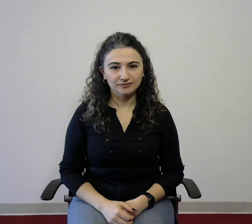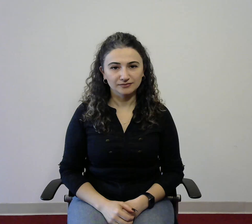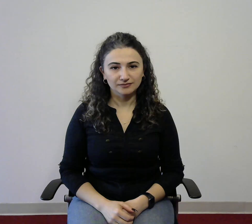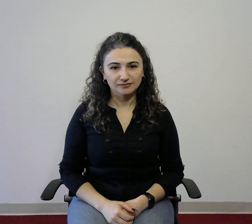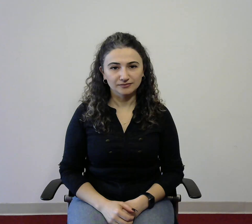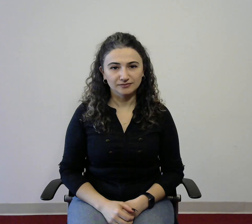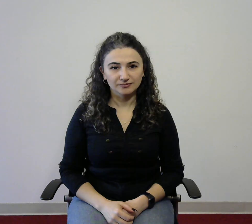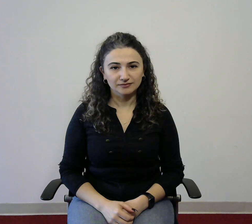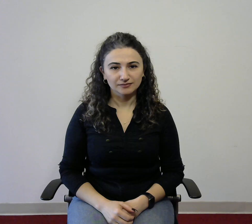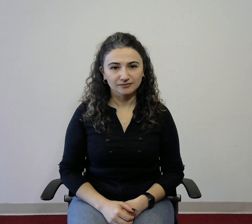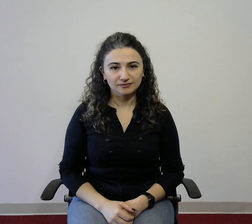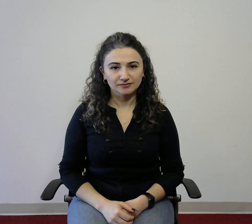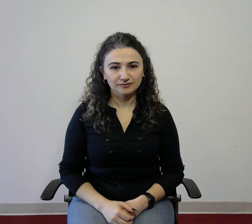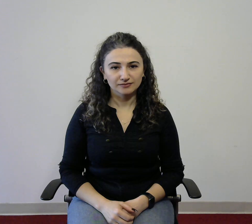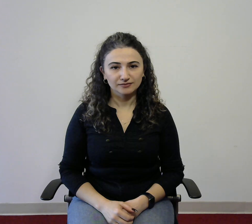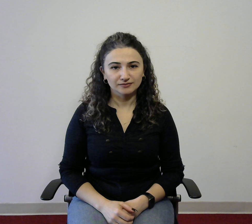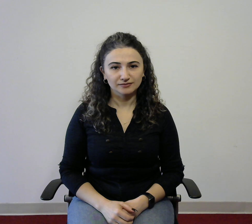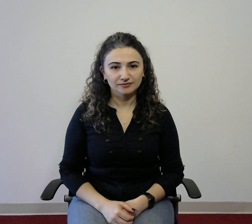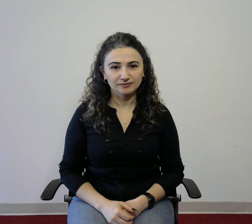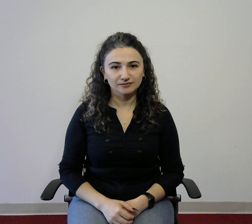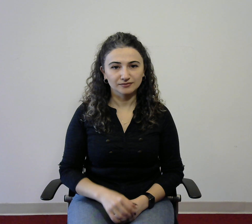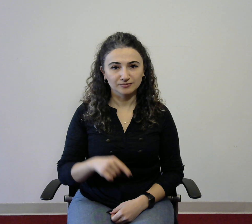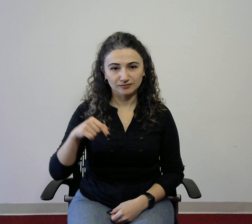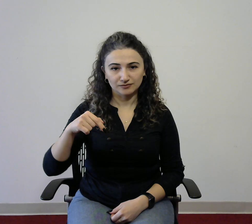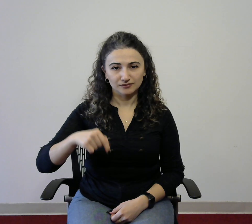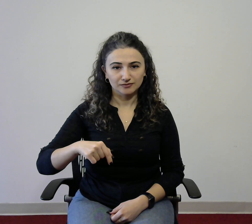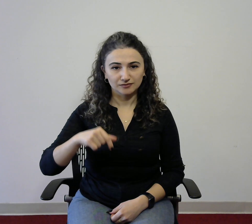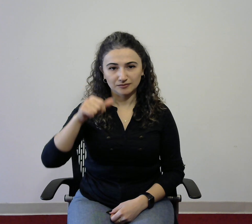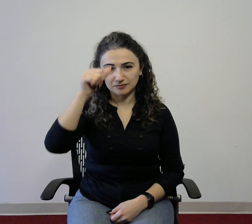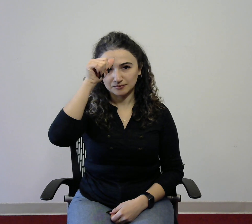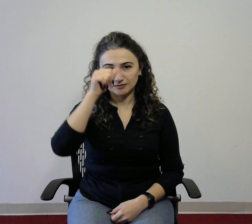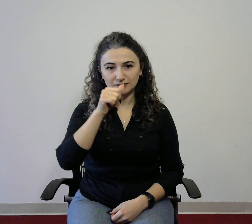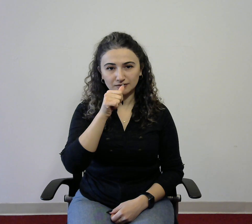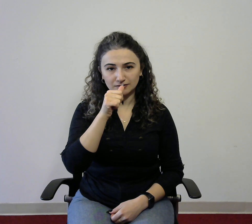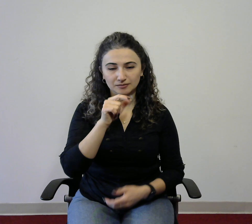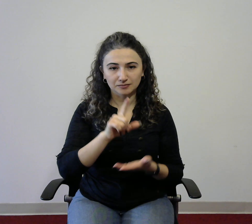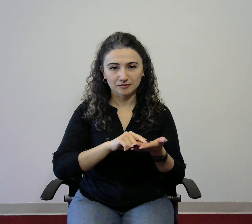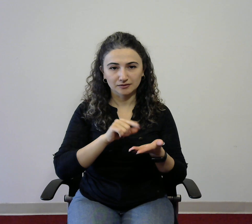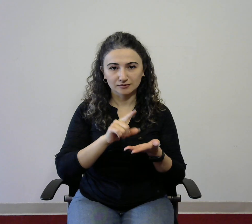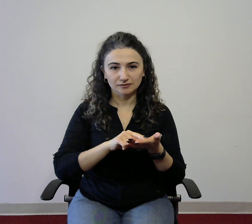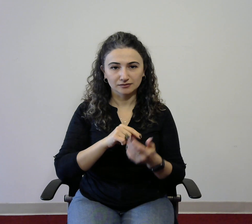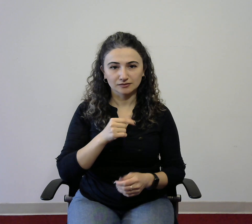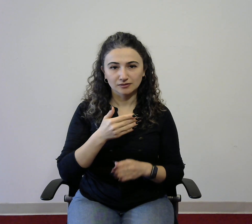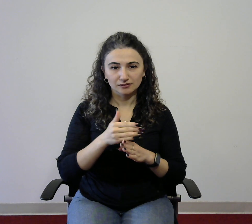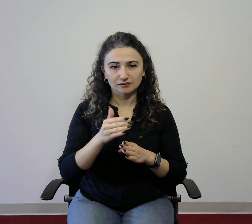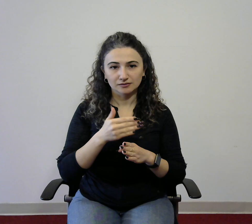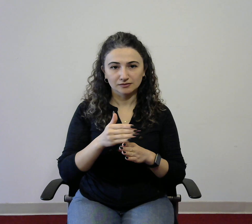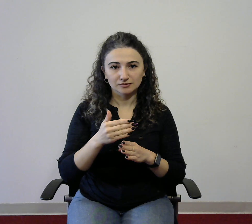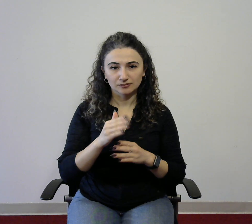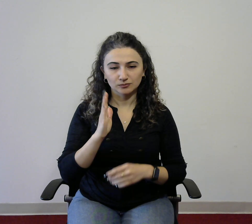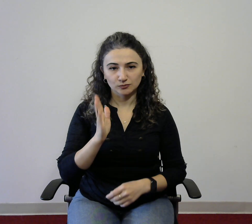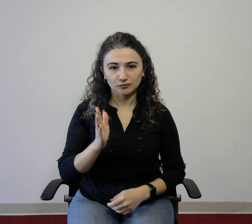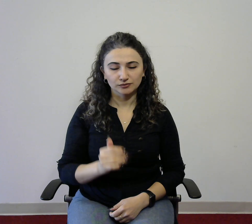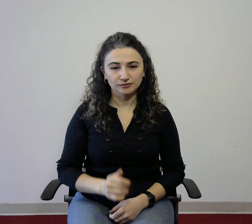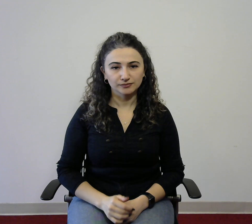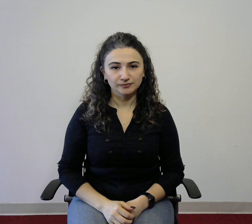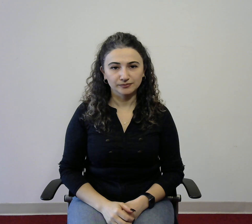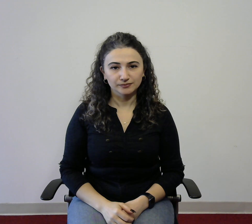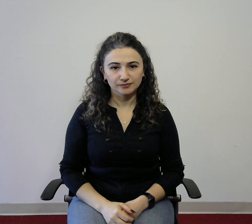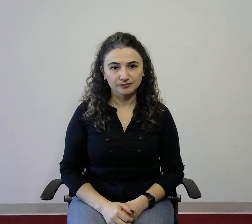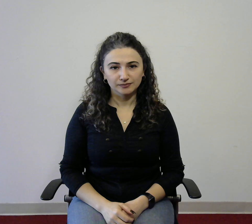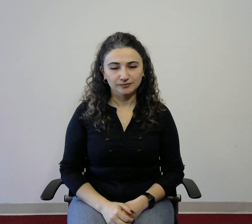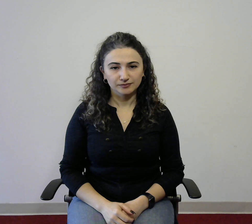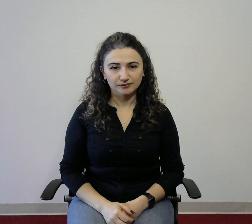Bu ay pensiyalar gecikəcək